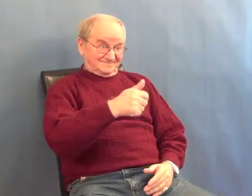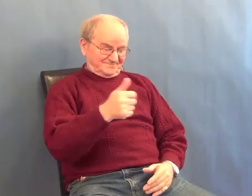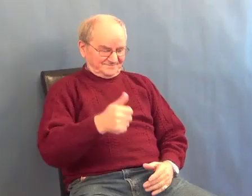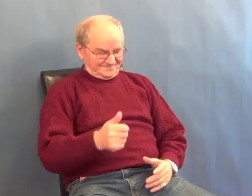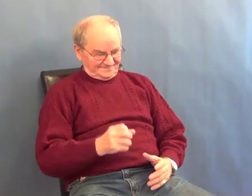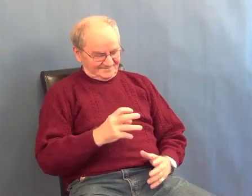Tak, tak.